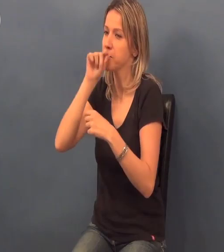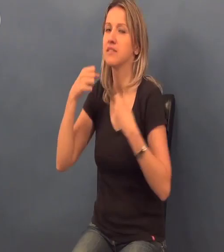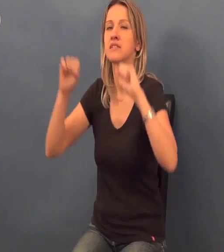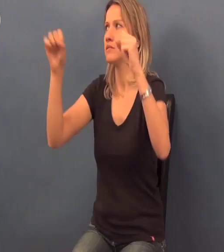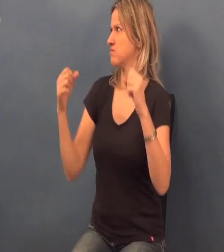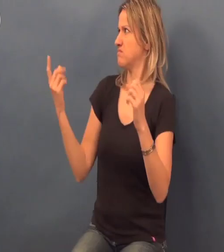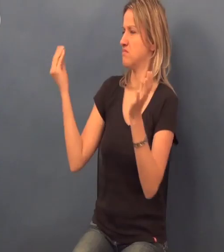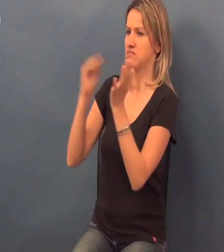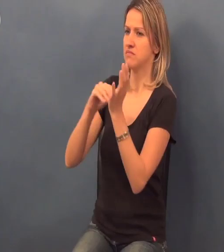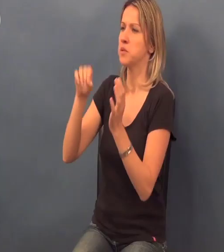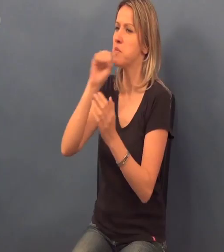Ptaszek zauważa, że pojawił się nieproszony gość i woła babcię.